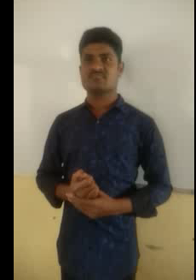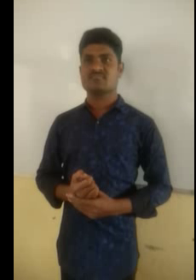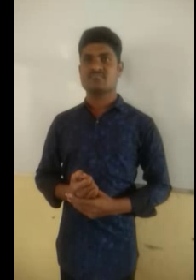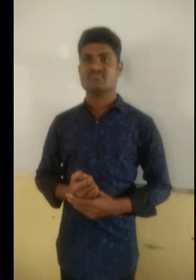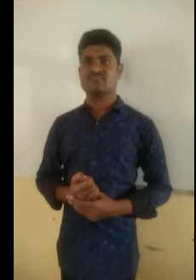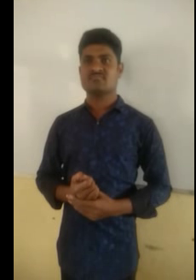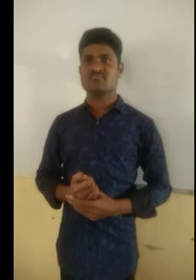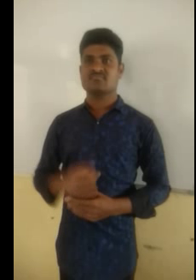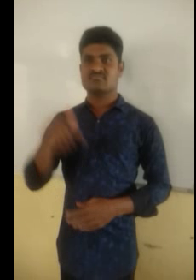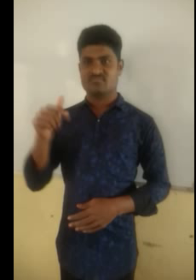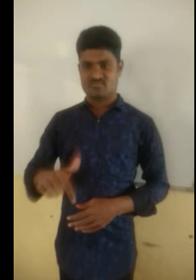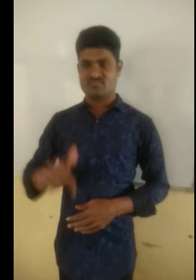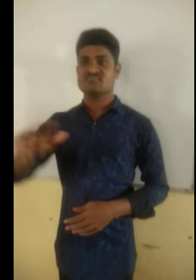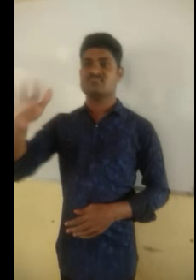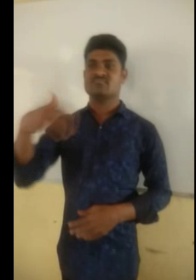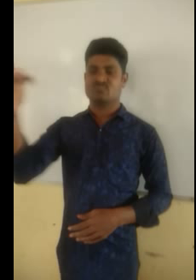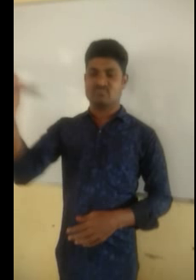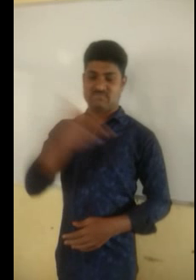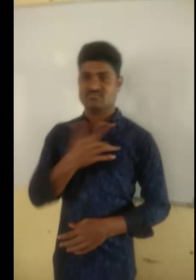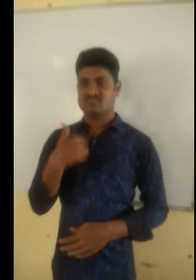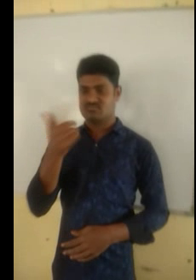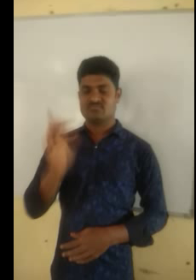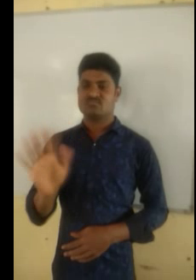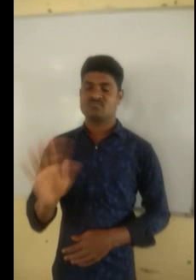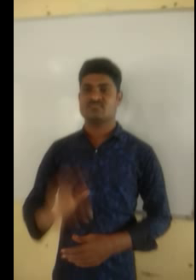now onwards he will never hurt you